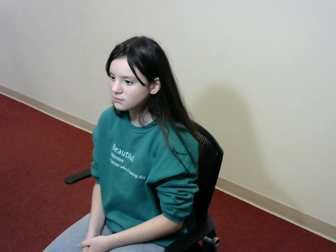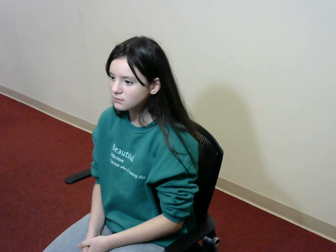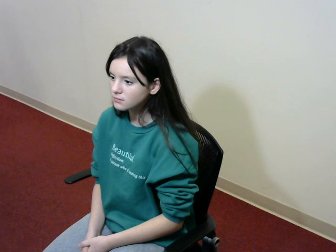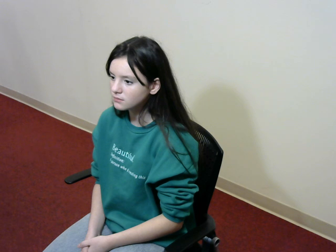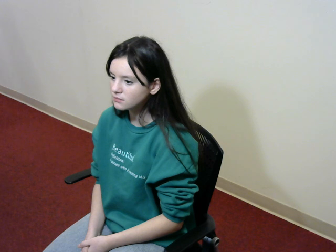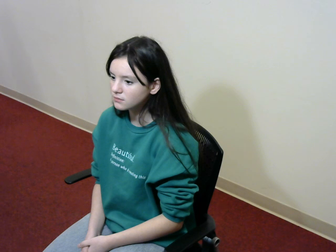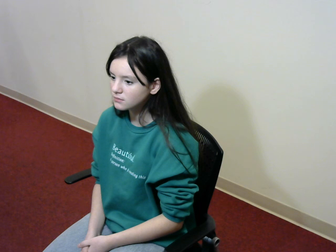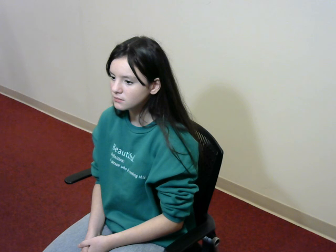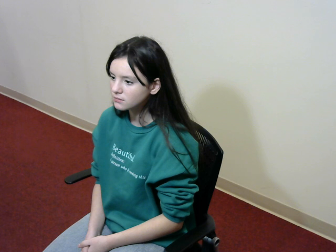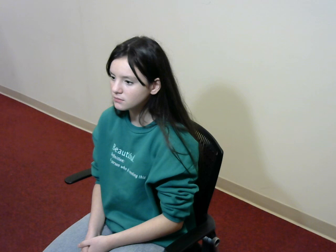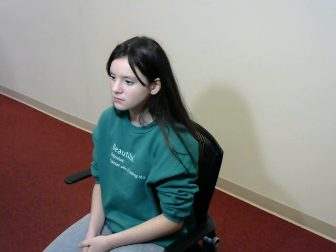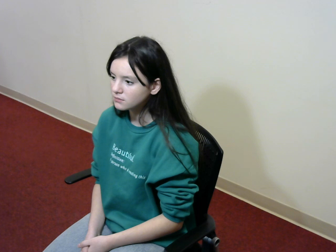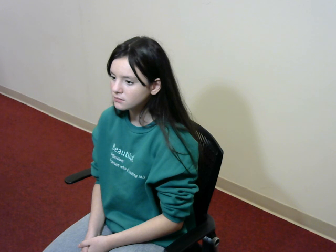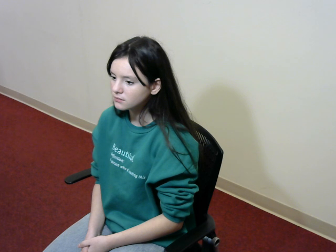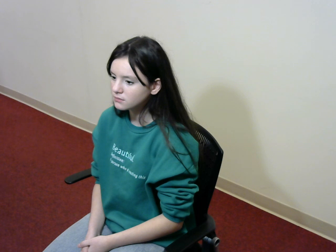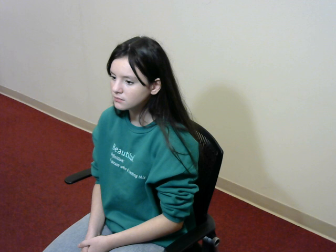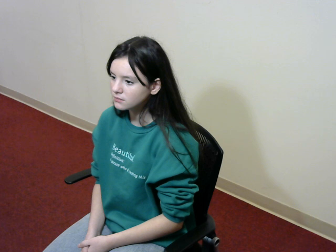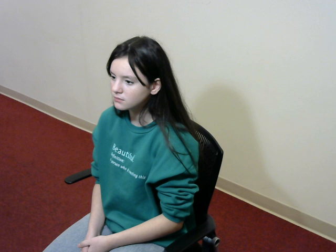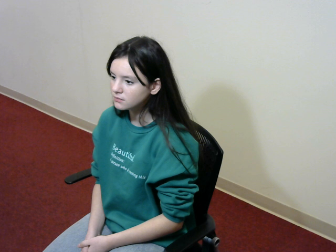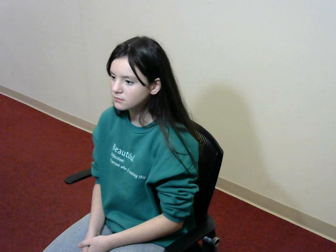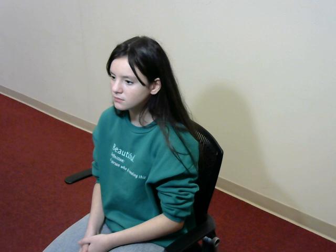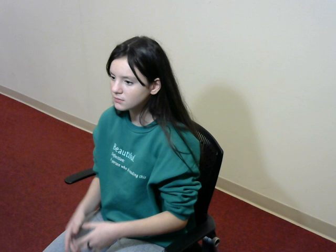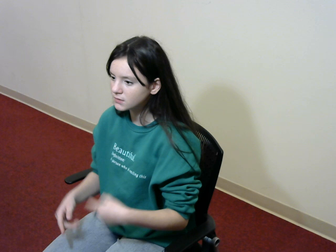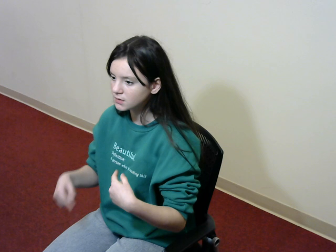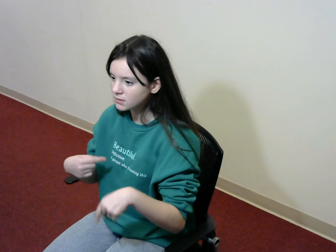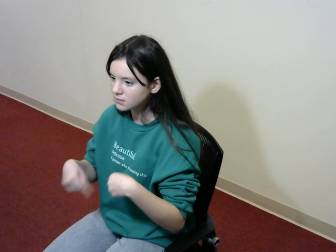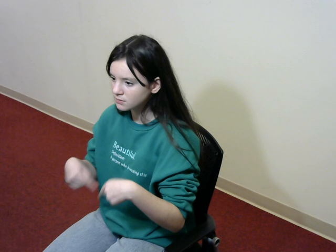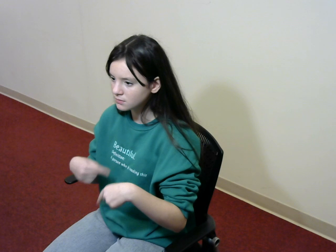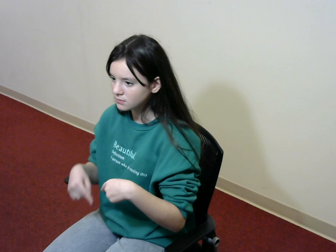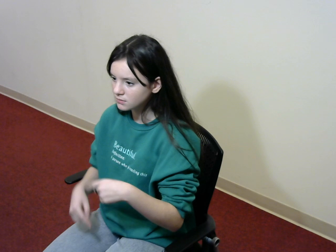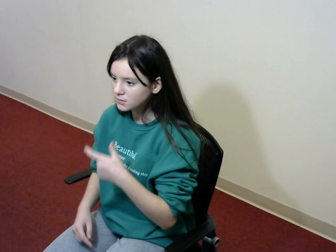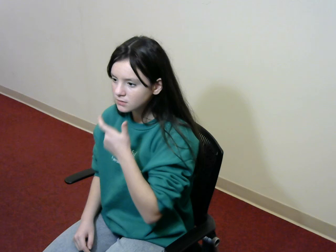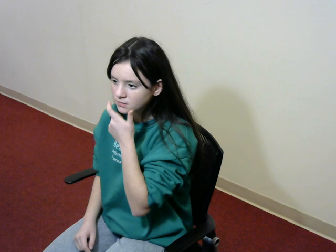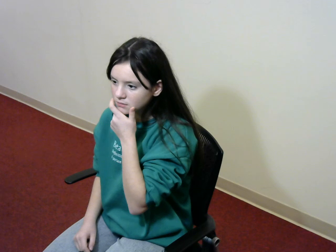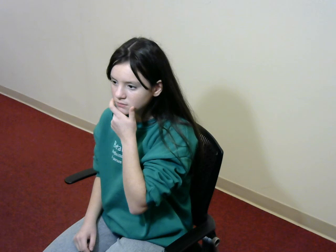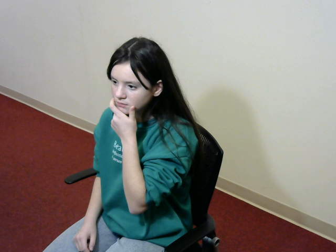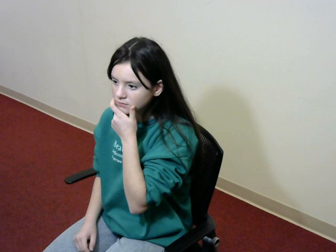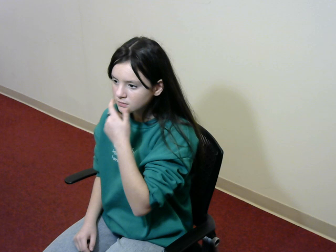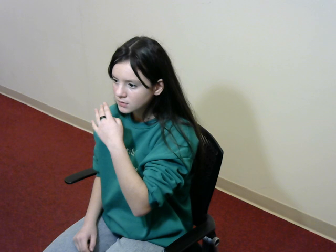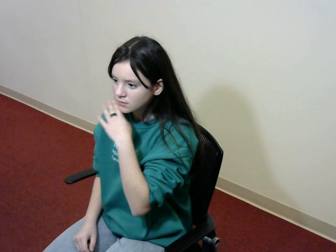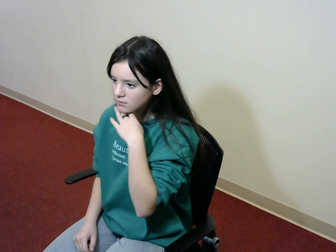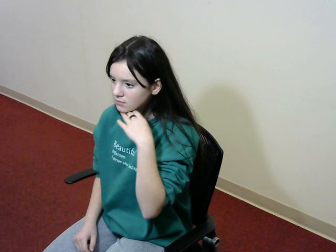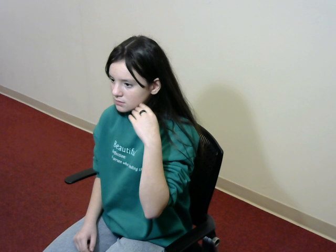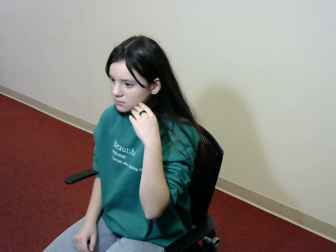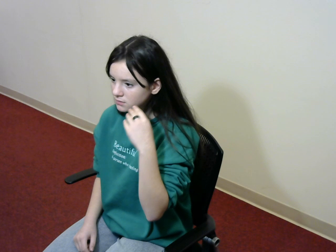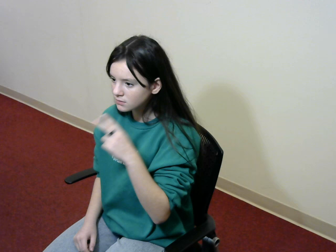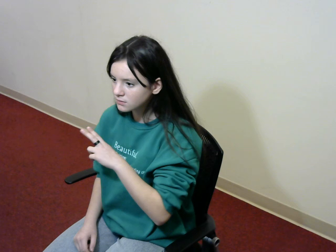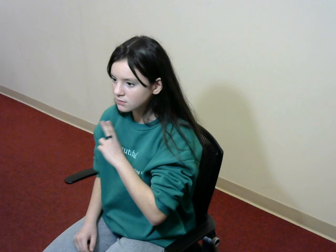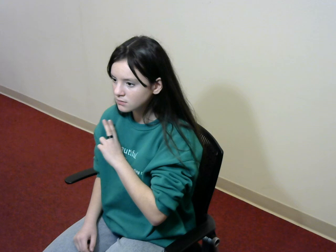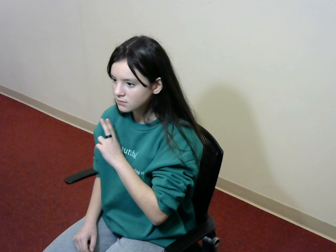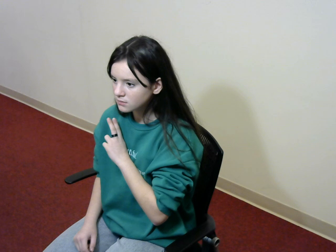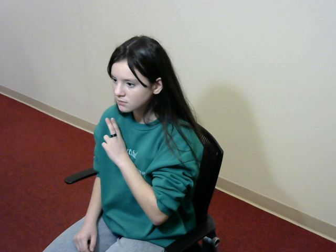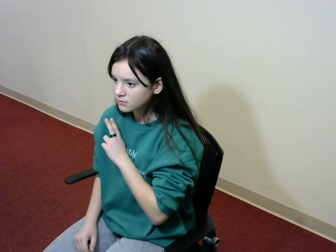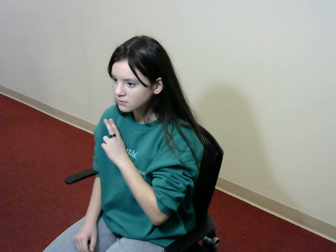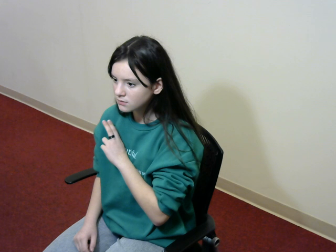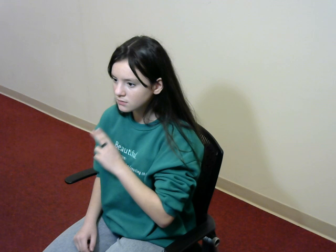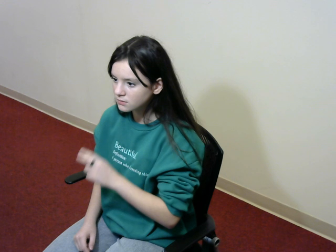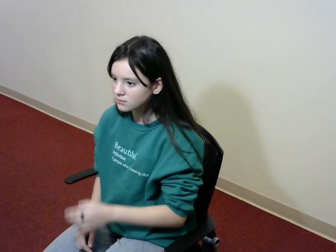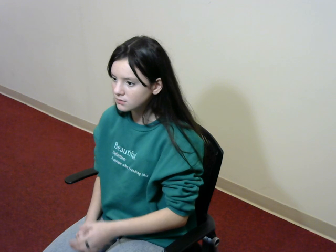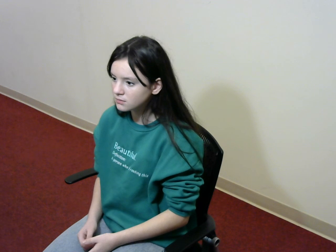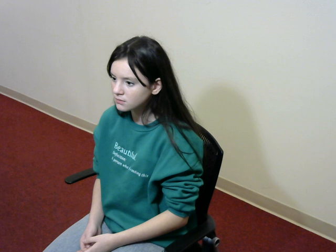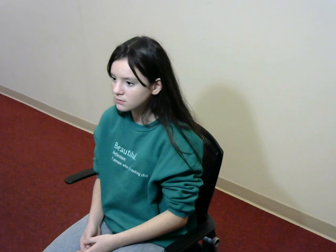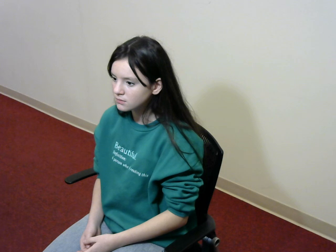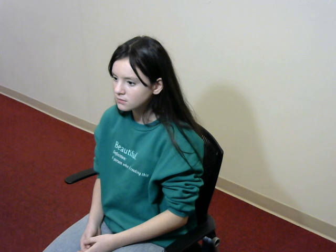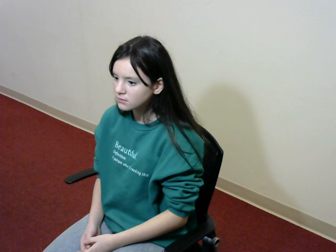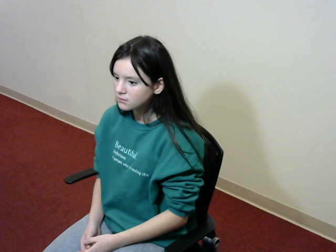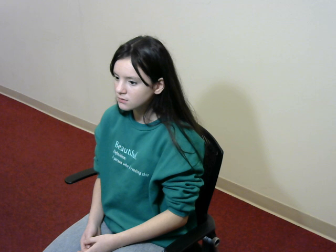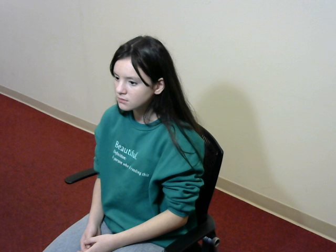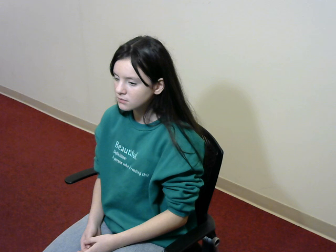Futbol izləməyi çox sevirəm